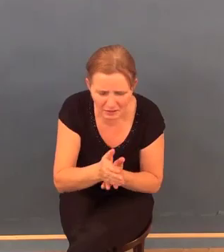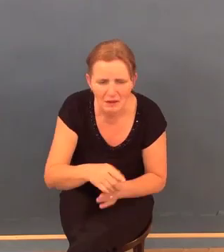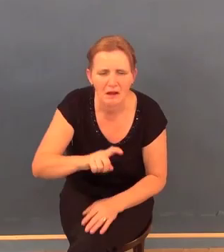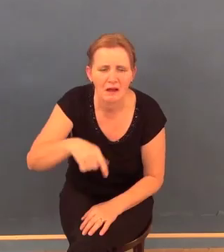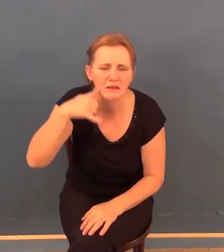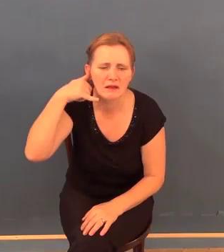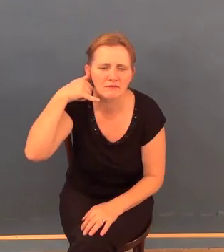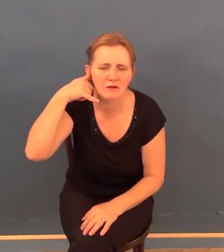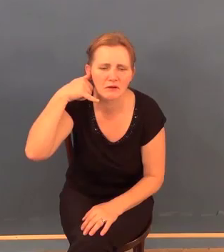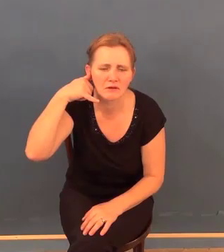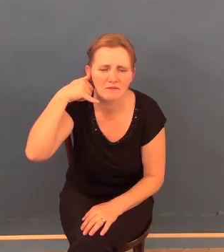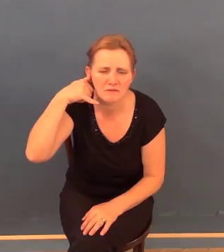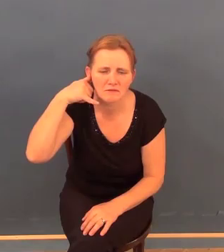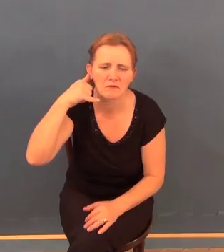Wykręca numer na telefonie.